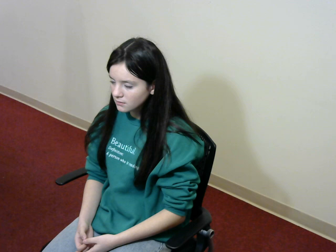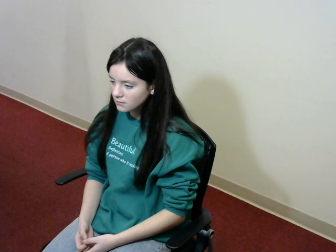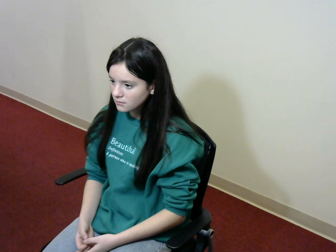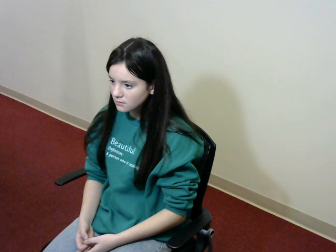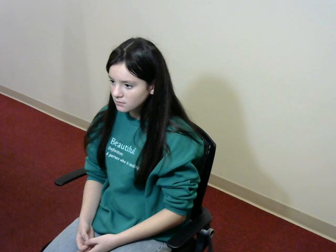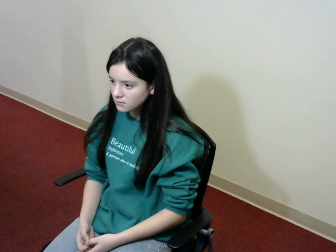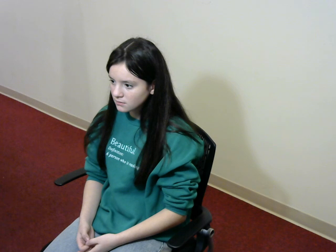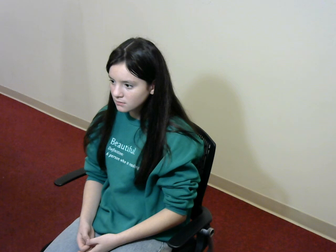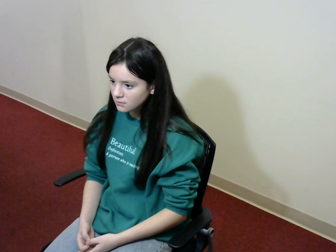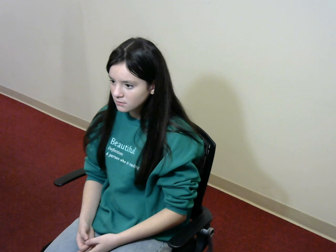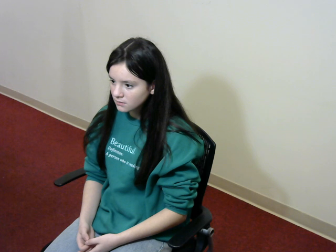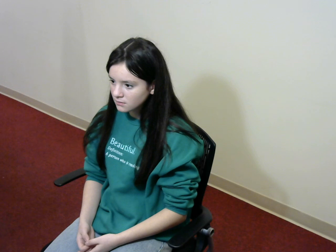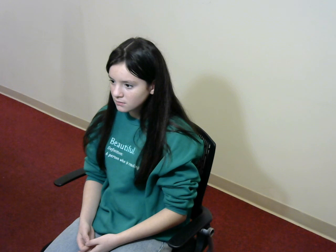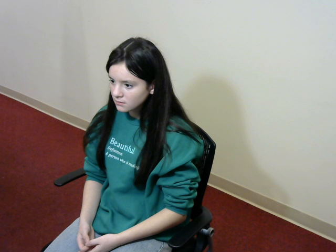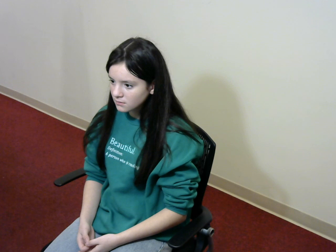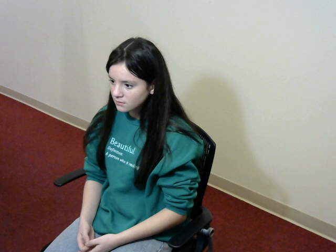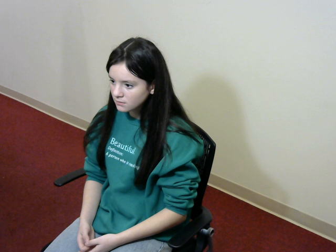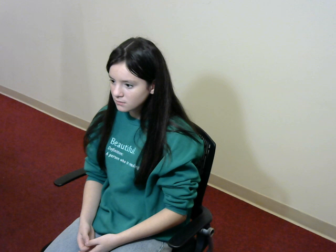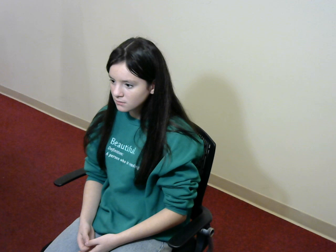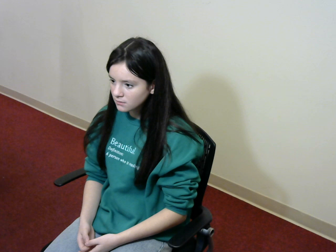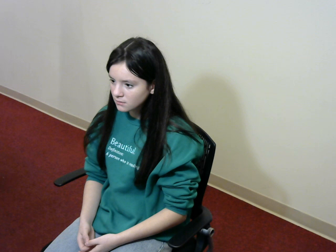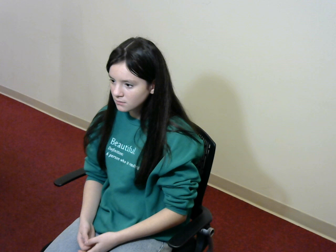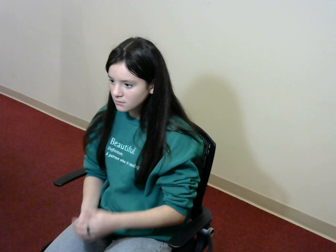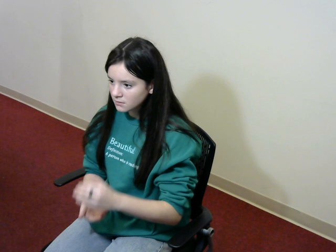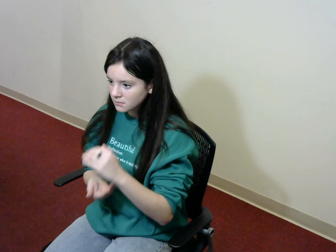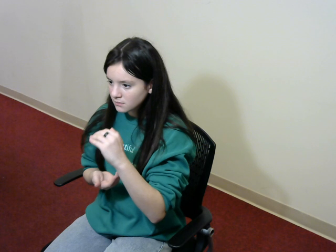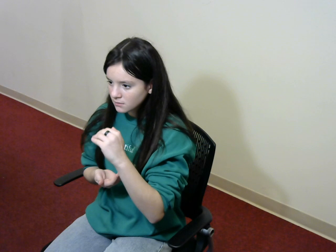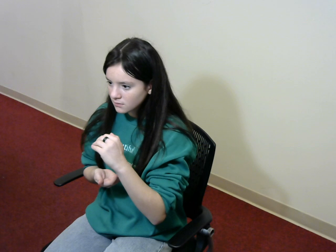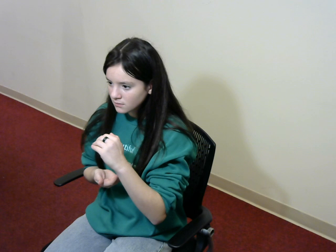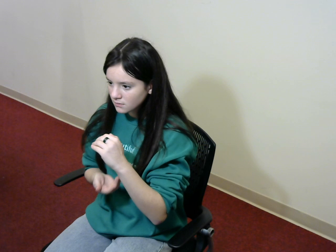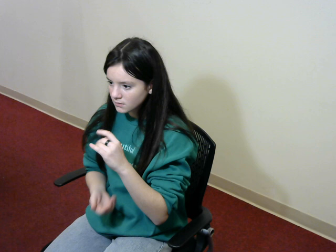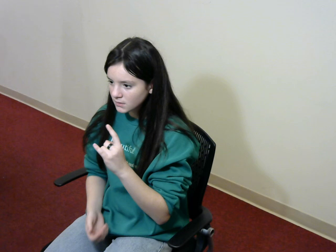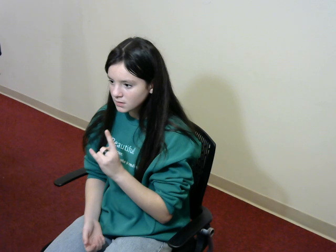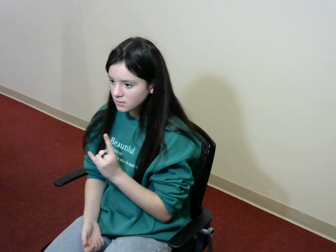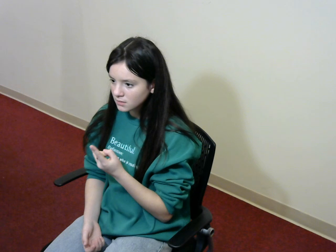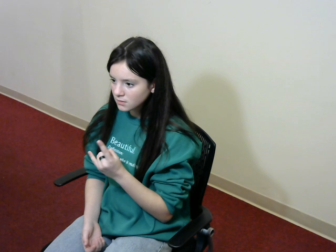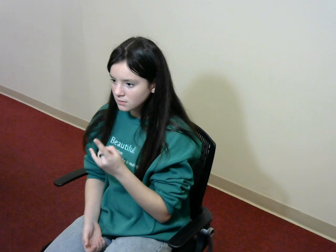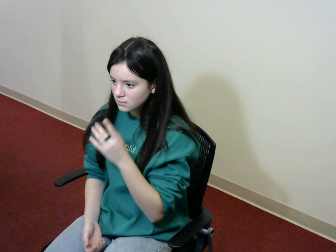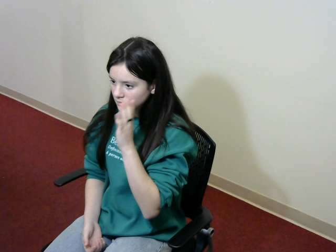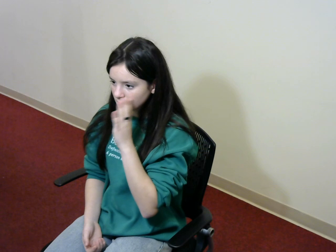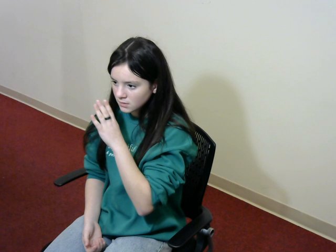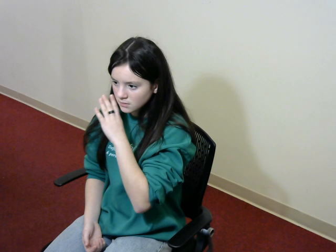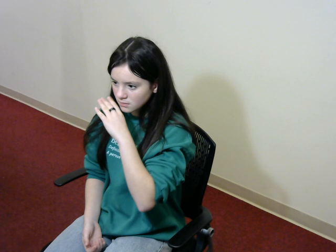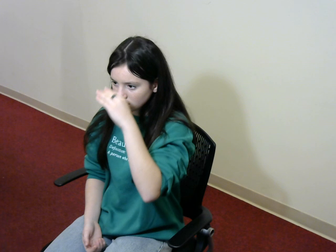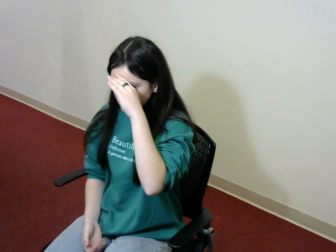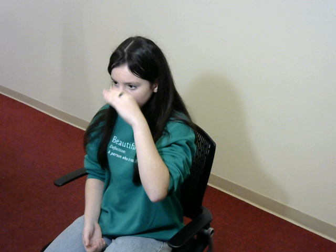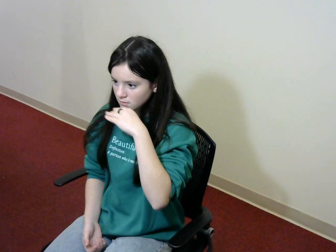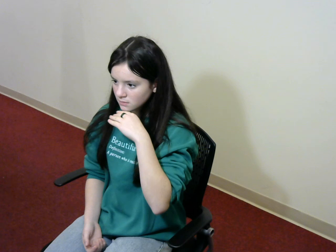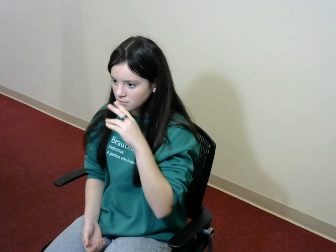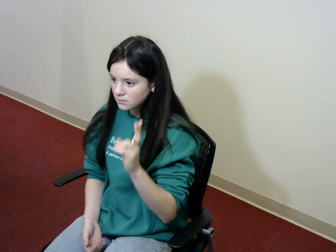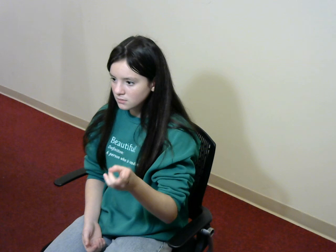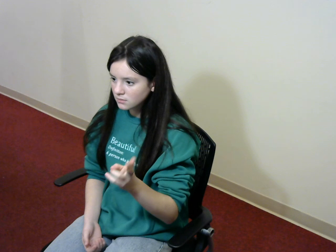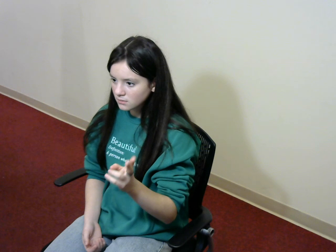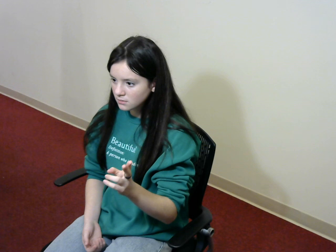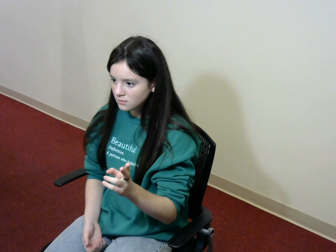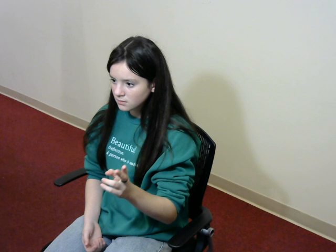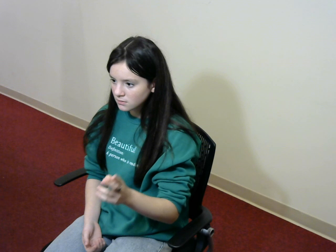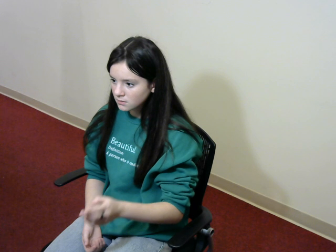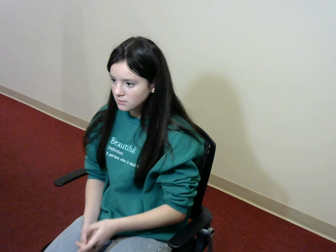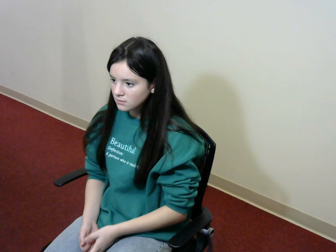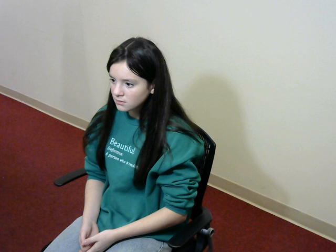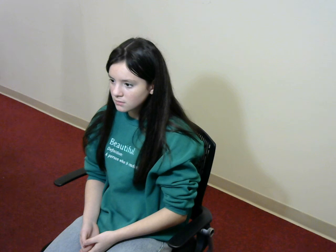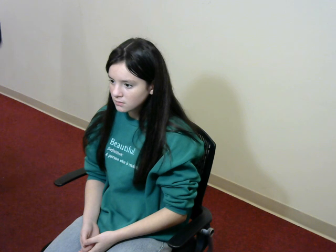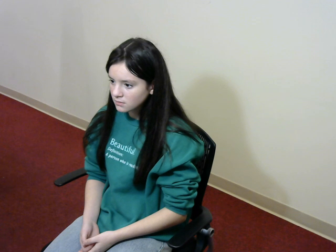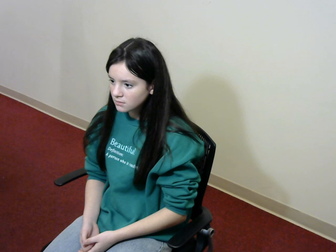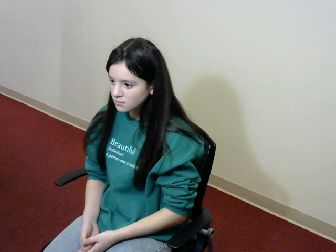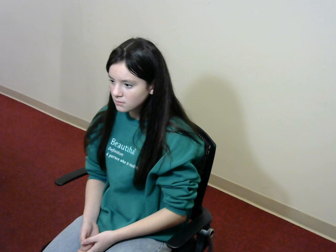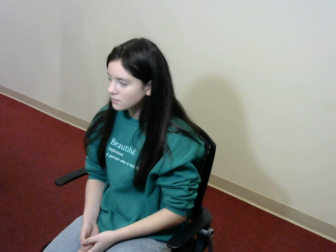Körpə uşağın valideyni kimdir?